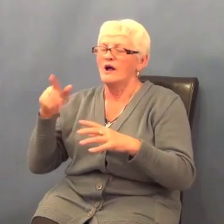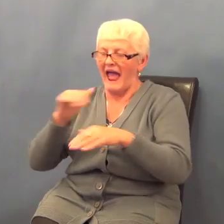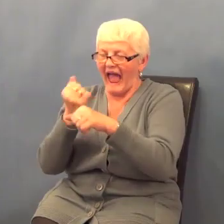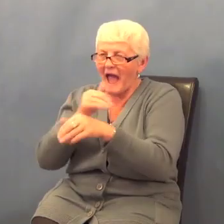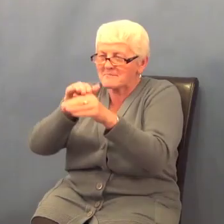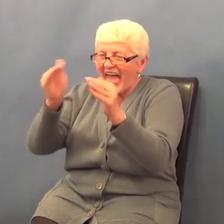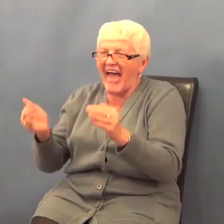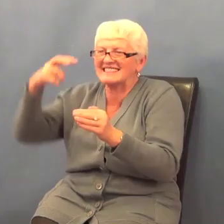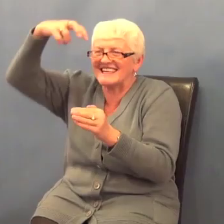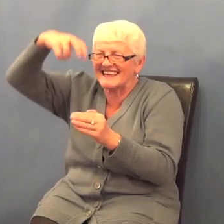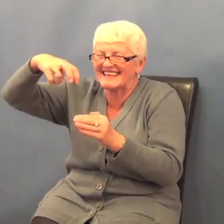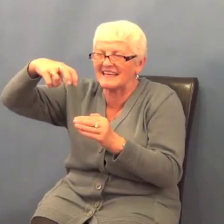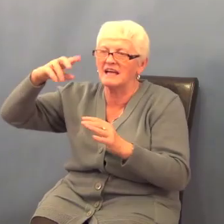Chłopiec stanął na dużym kamieniu.